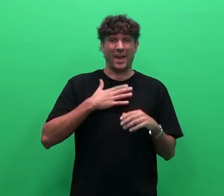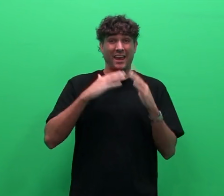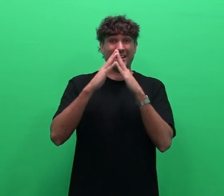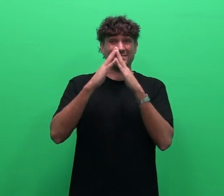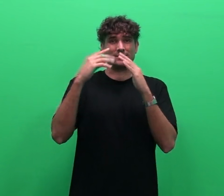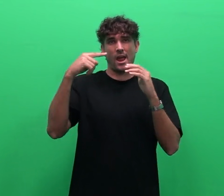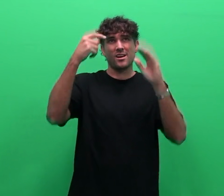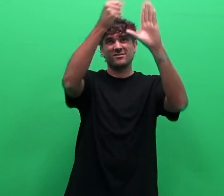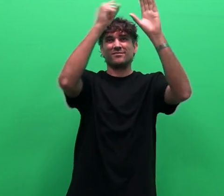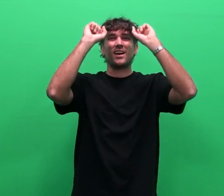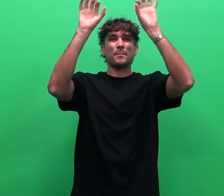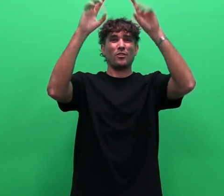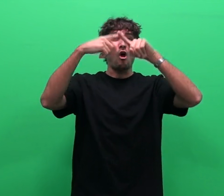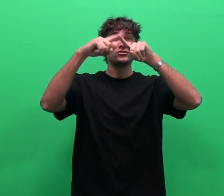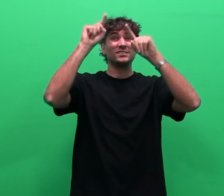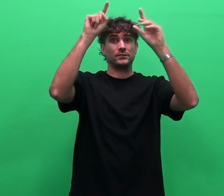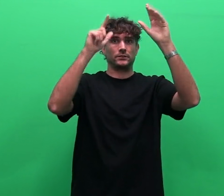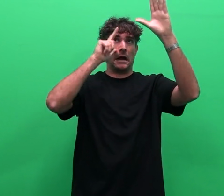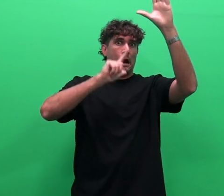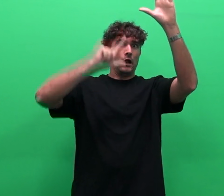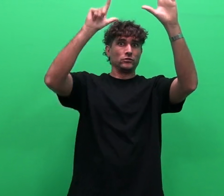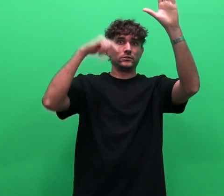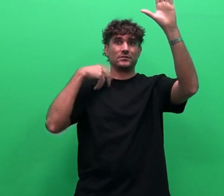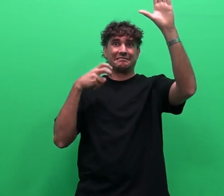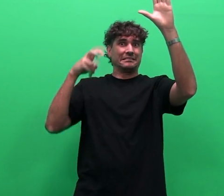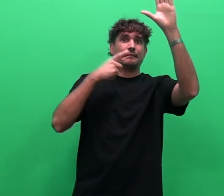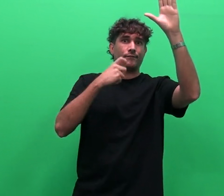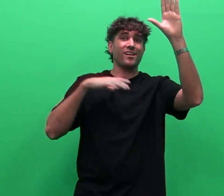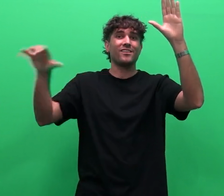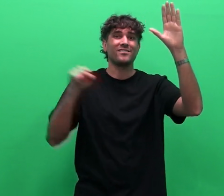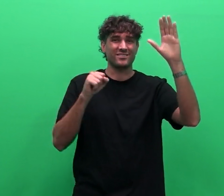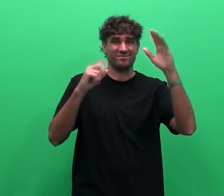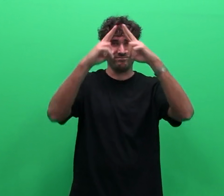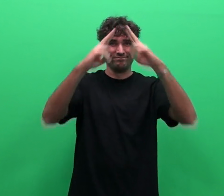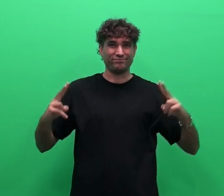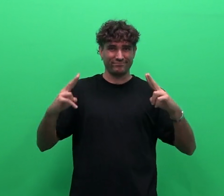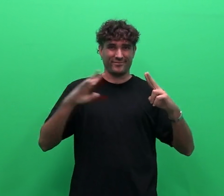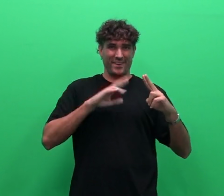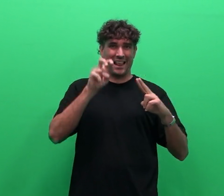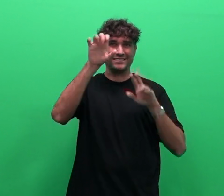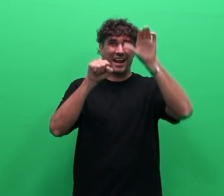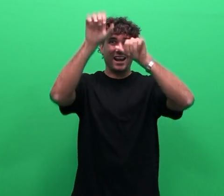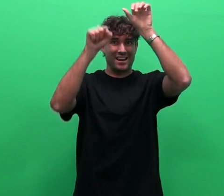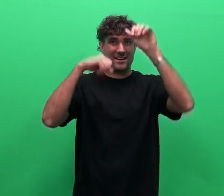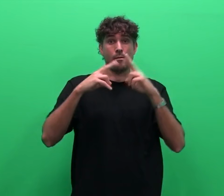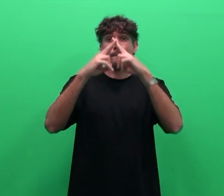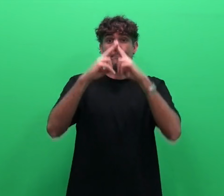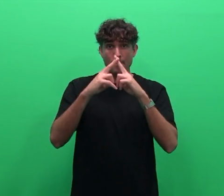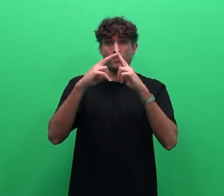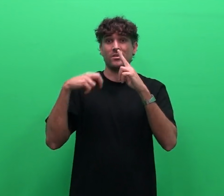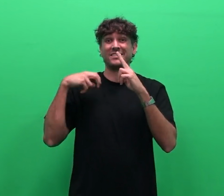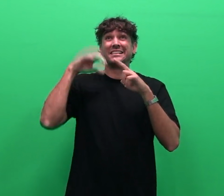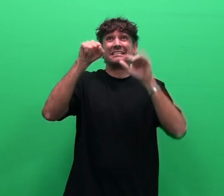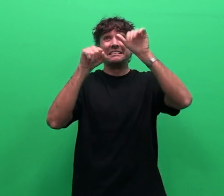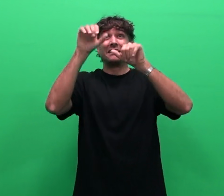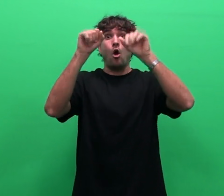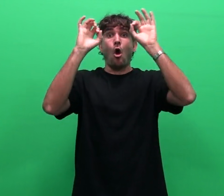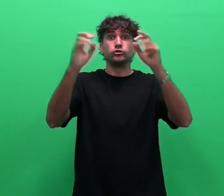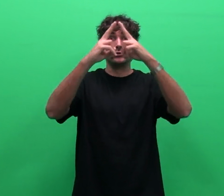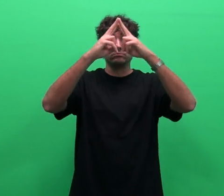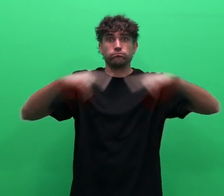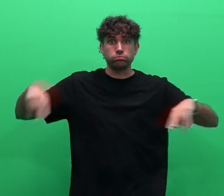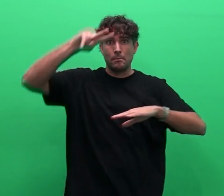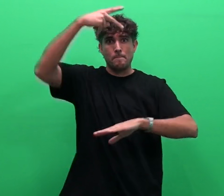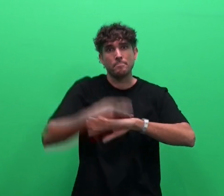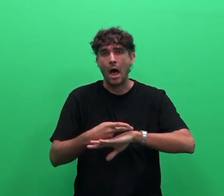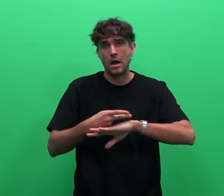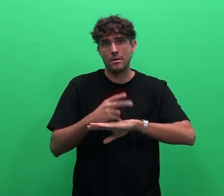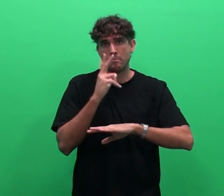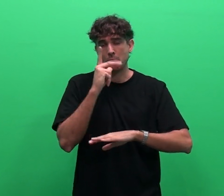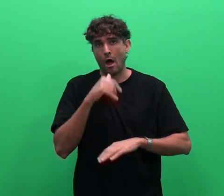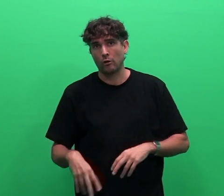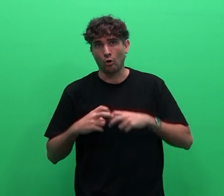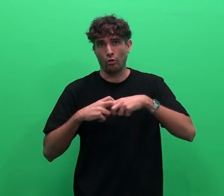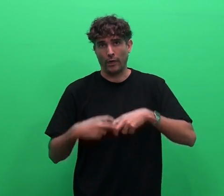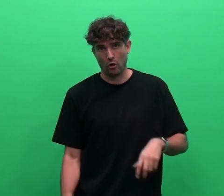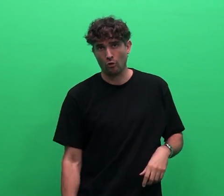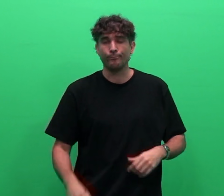A casa tinc un armari per guardar-hi coses que està molt alt, així que vaig agafar una escala i mentre estava pujant l'escala es va trencar, vaig caure a terra i em vaig fer mal al genoll.